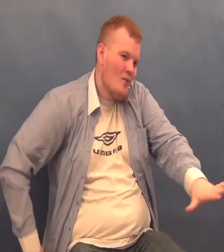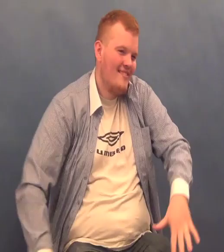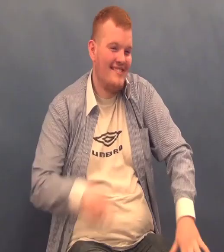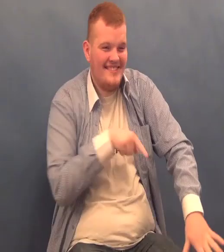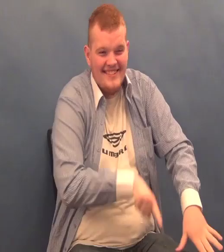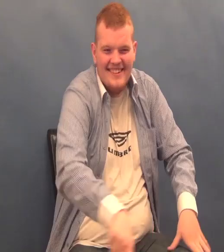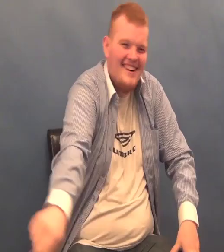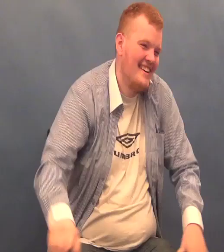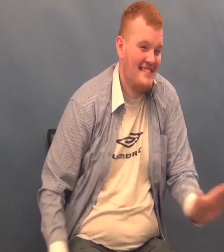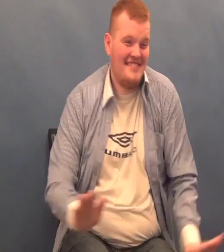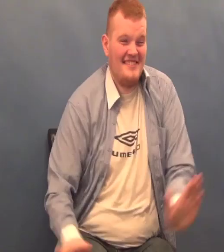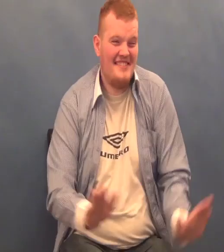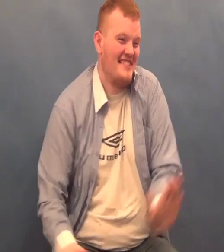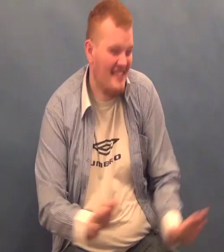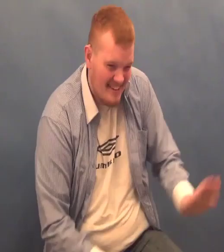Wtacza się tam.